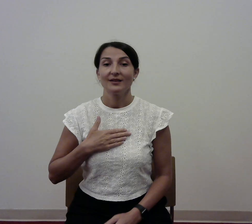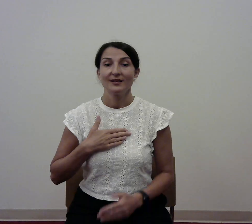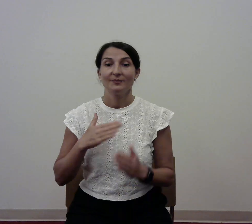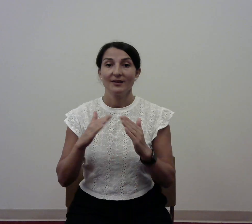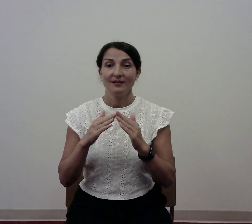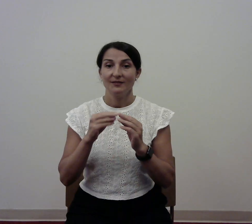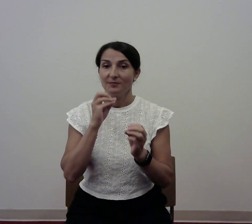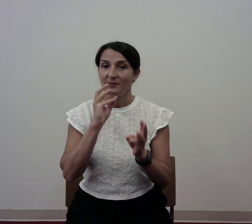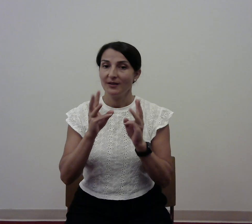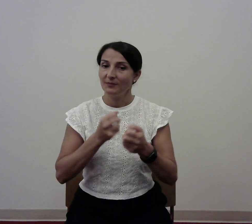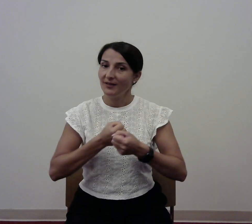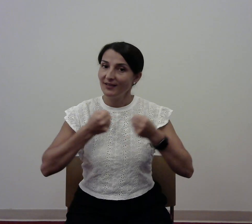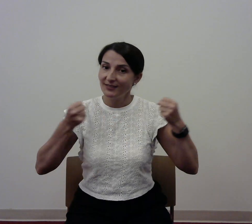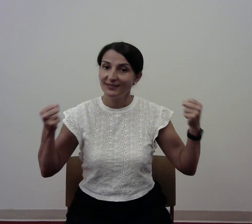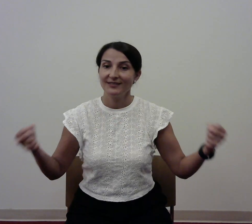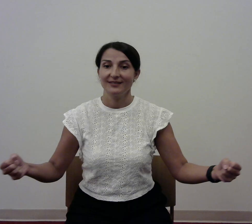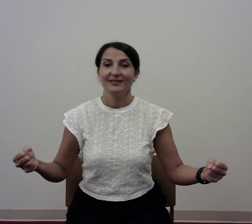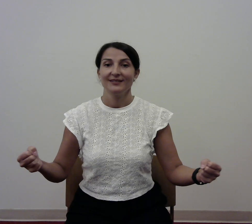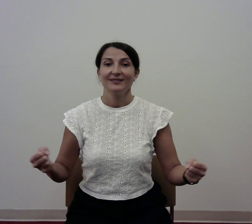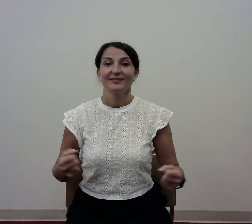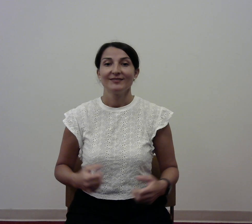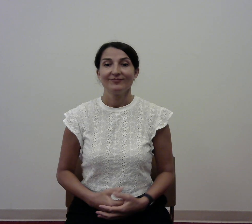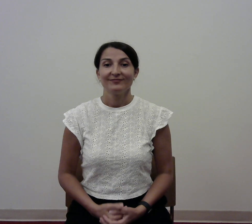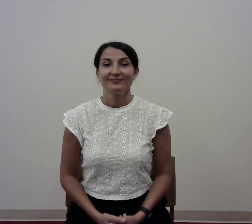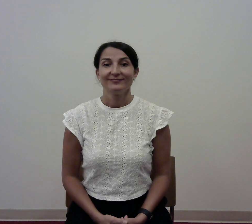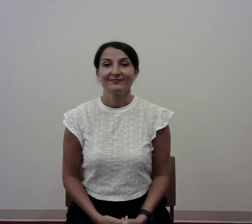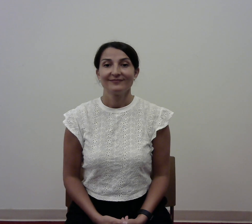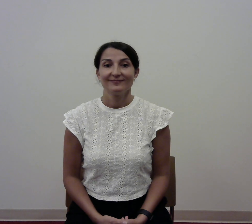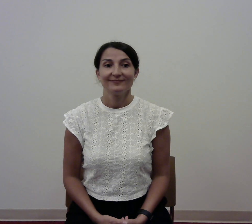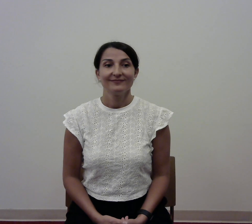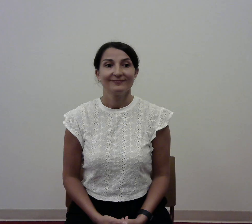Mənim evimin mətbəxi genişdir